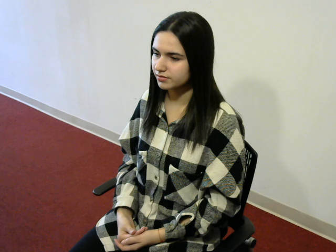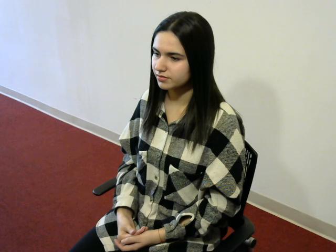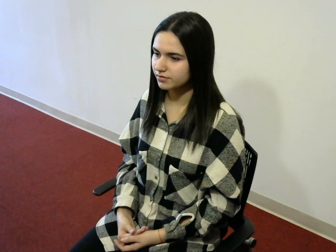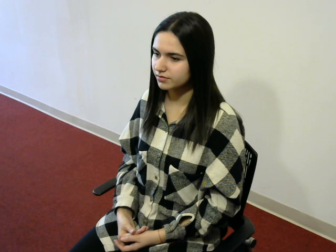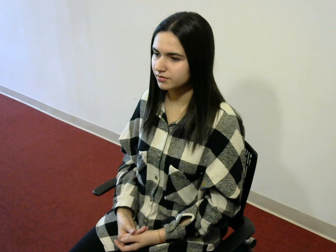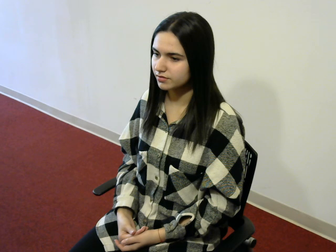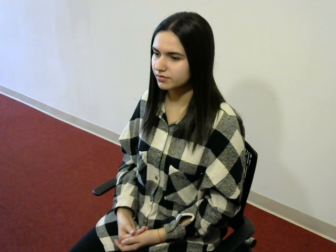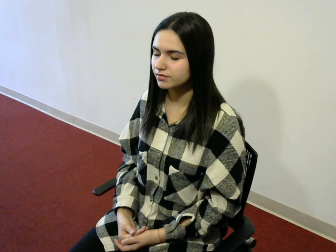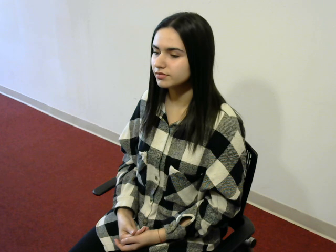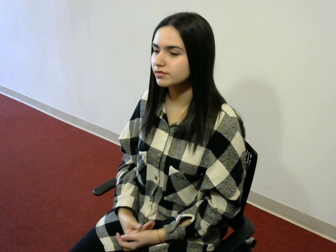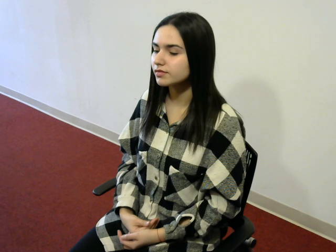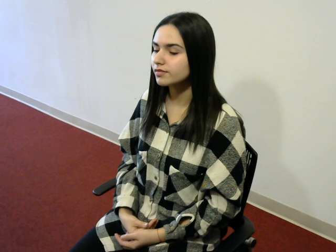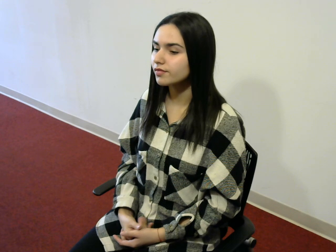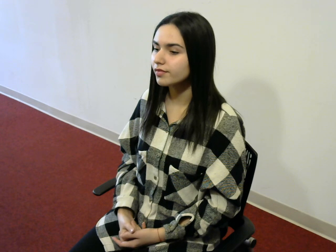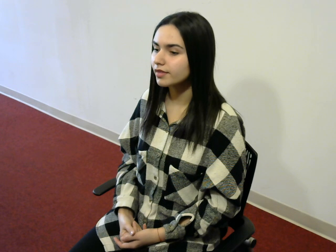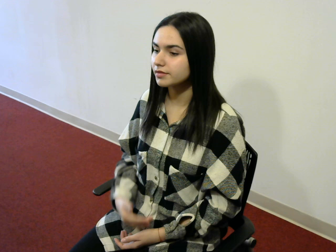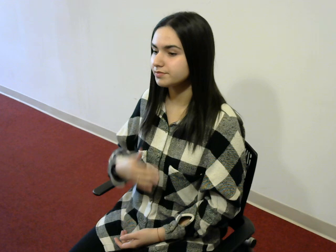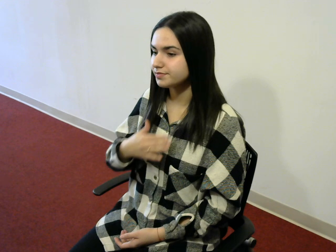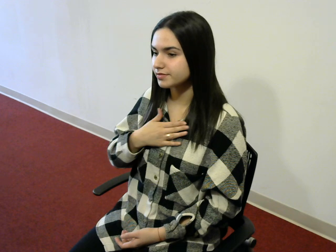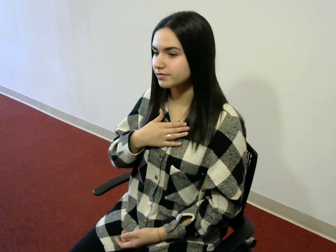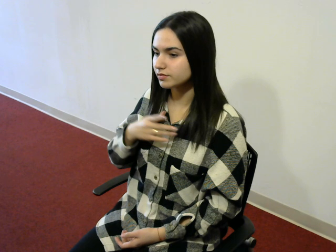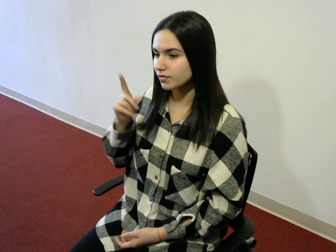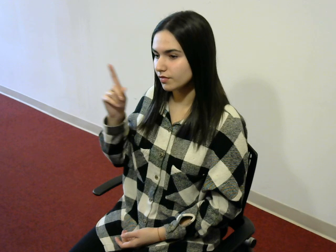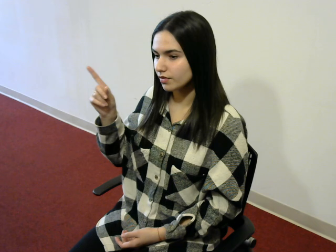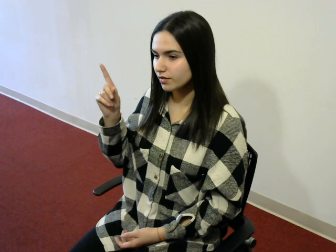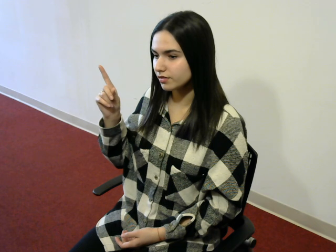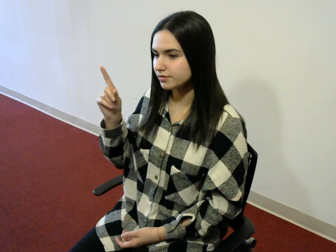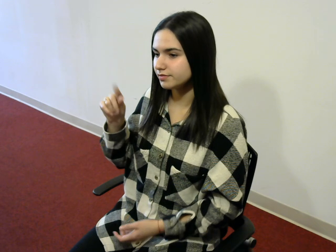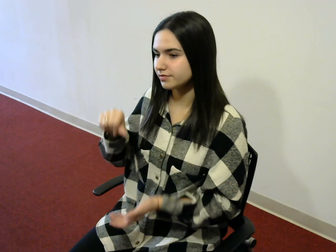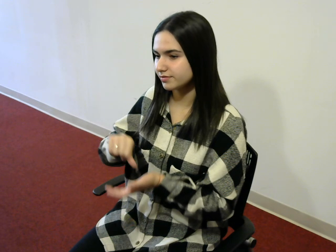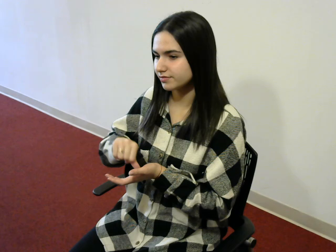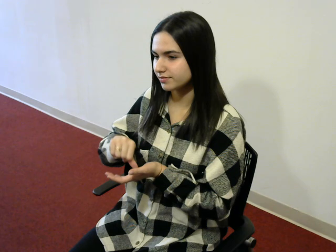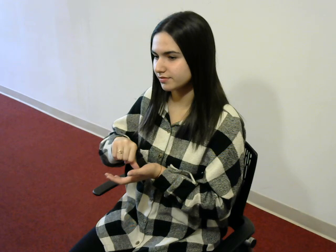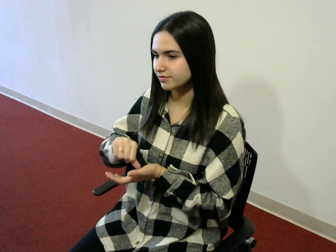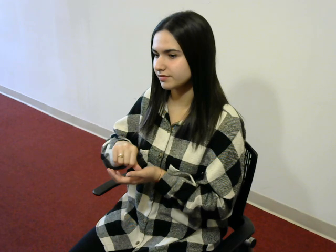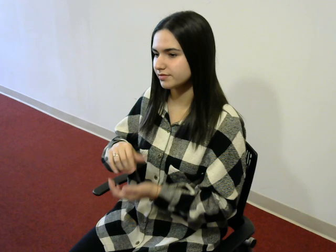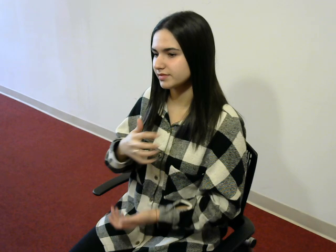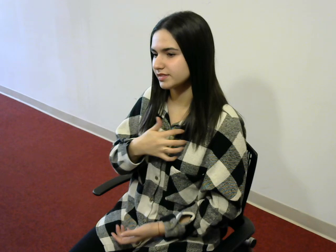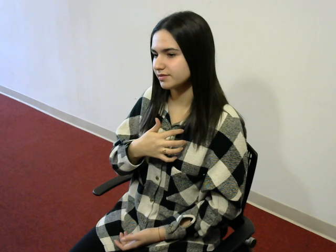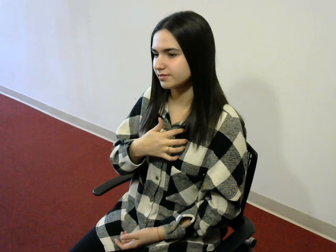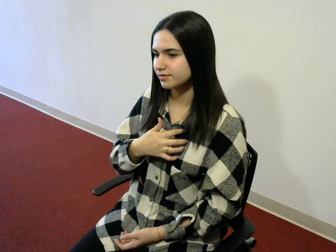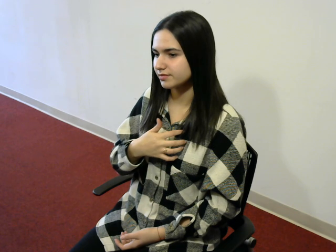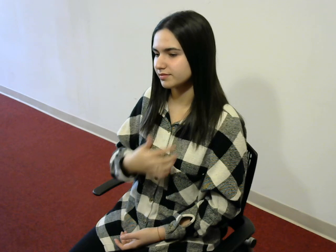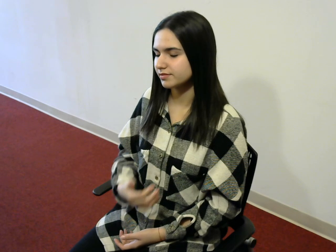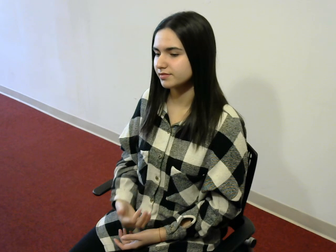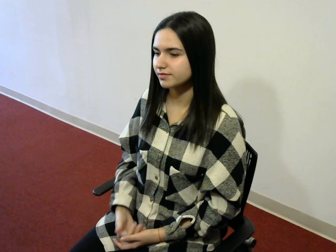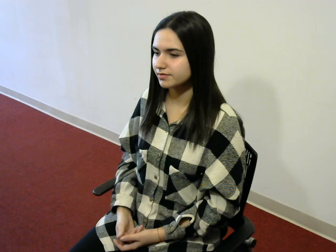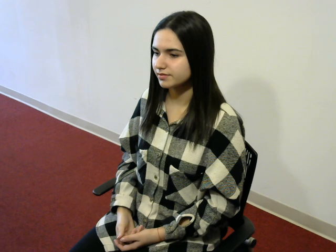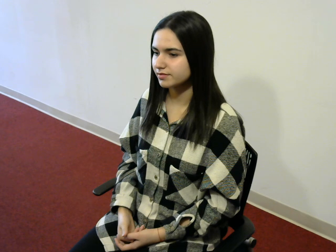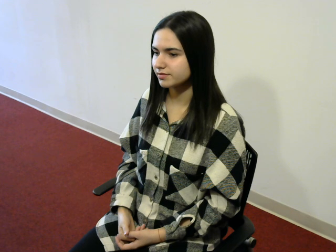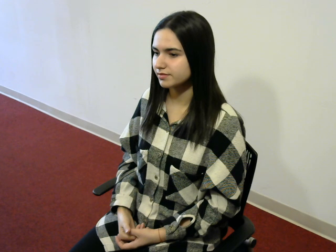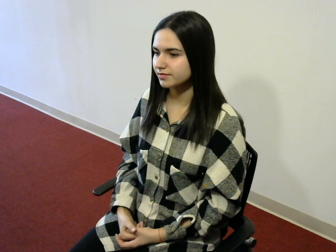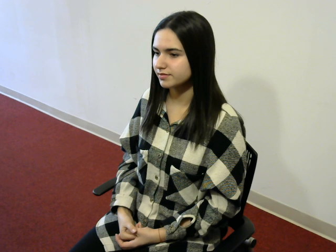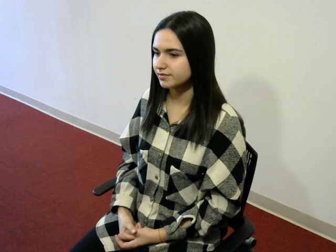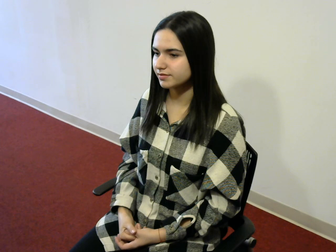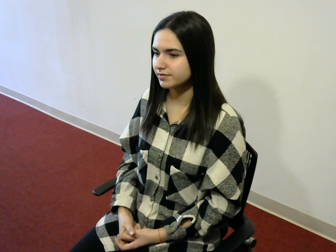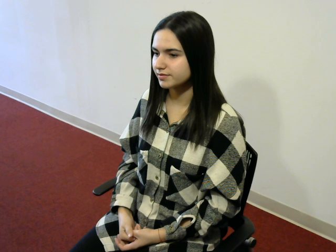Mən orda olmaq istəyərdim